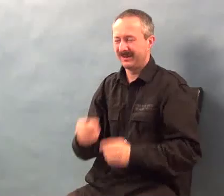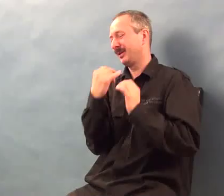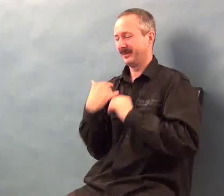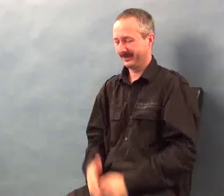Ucieka.